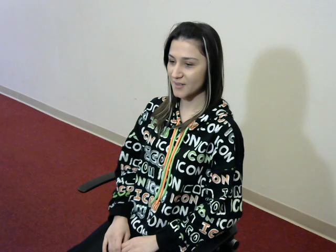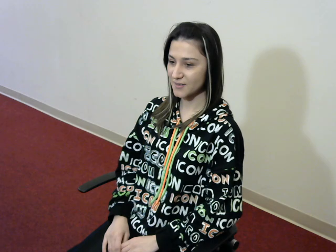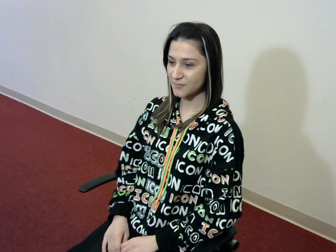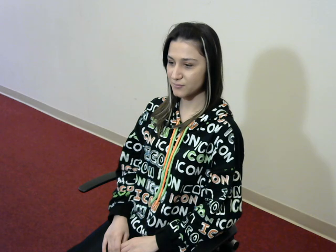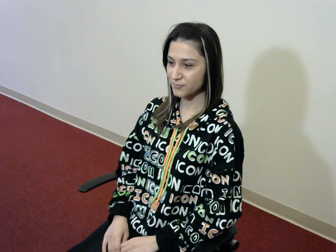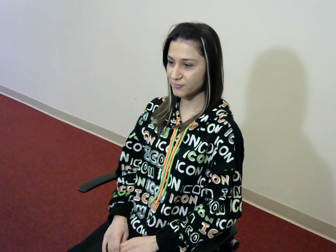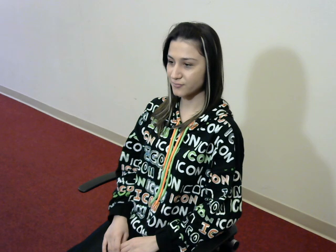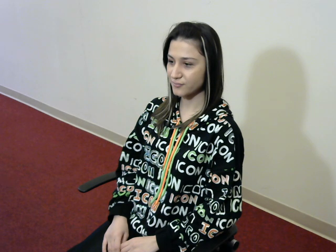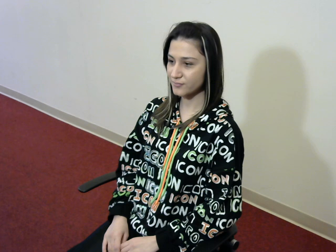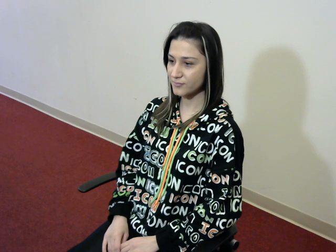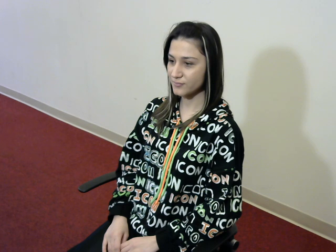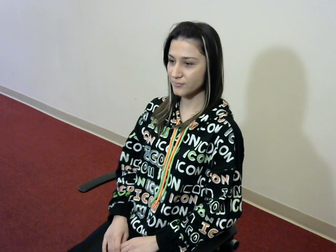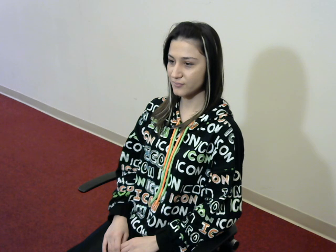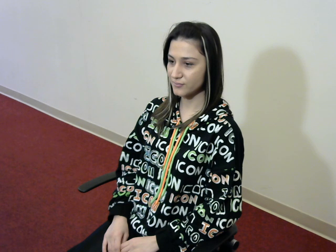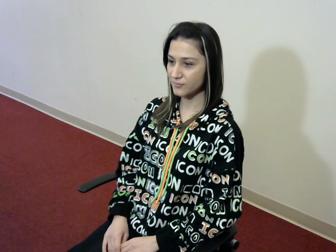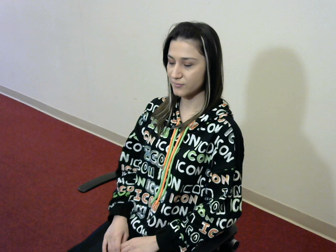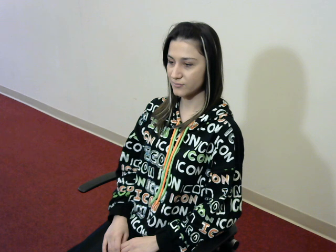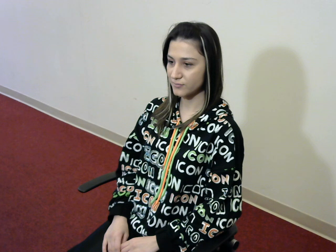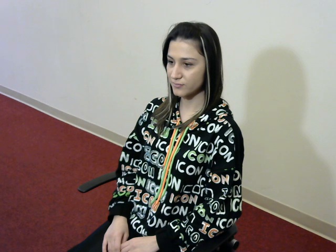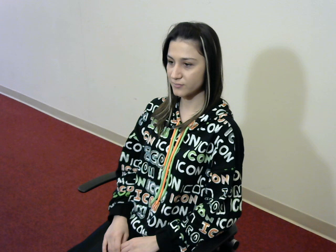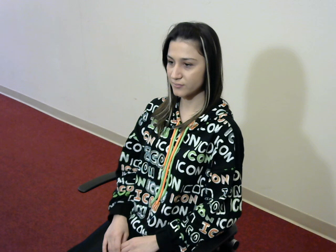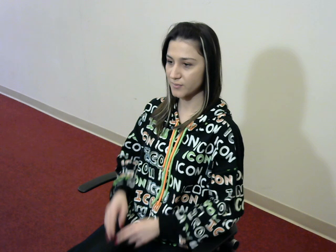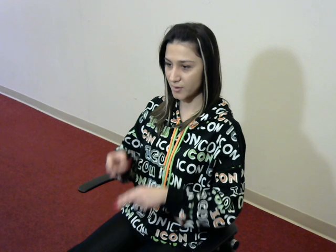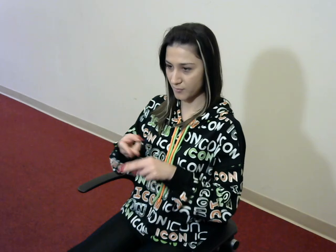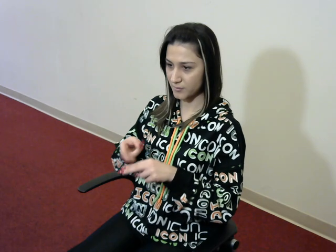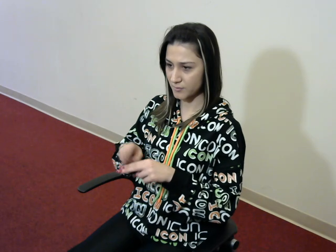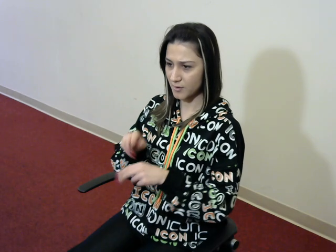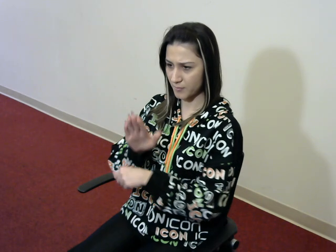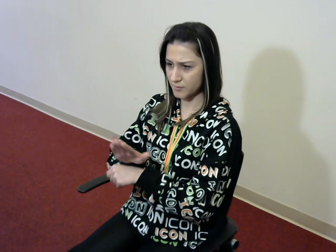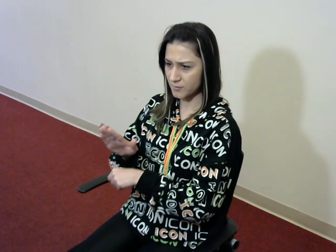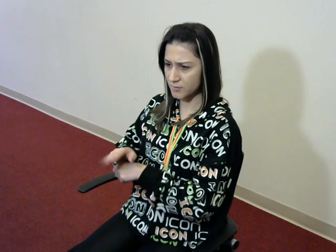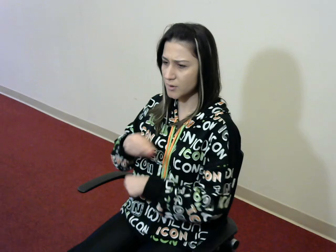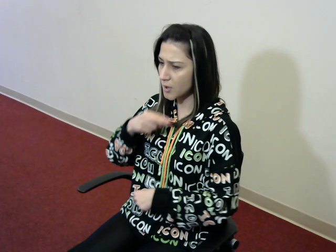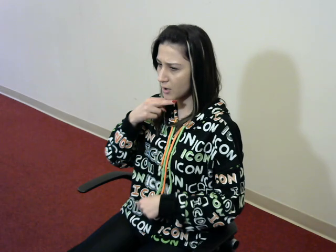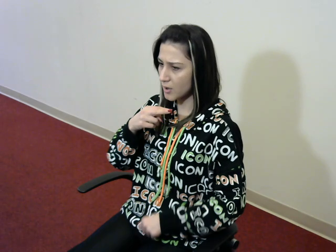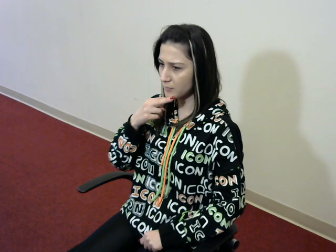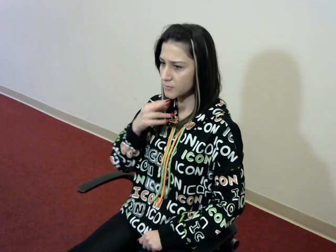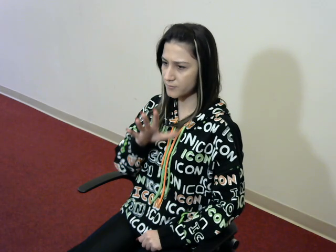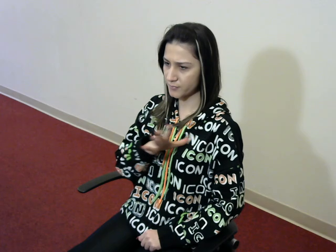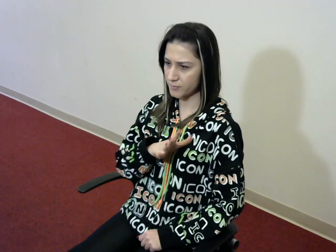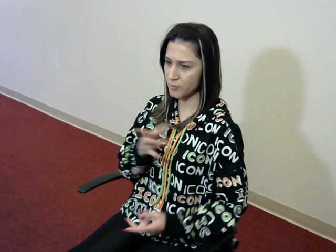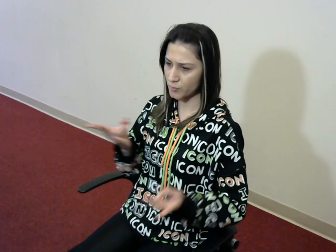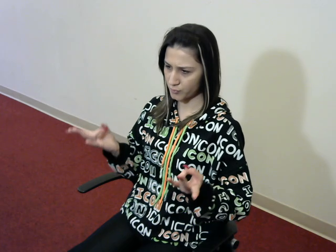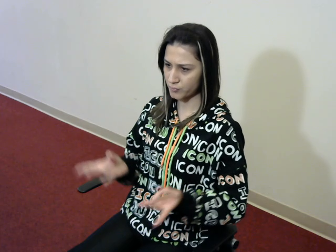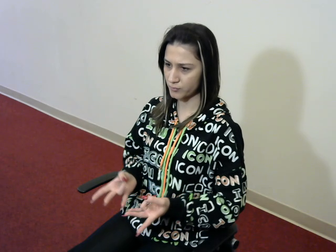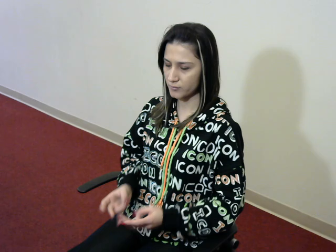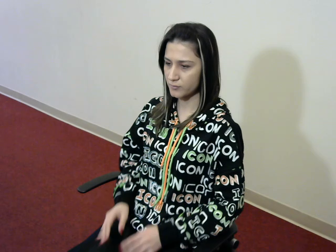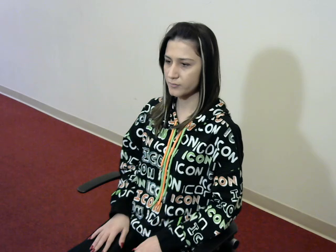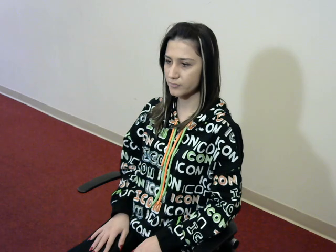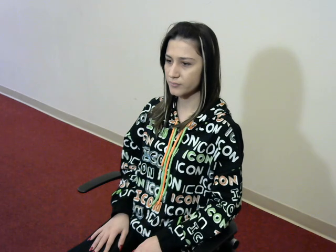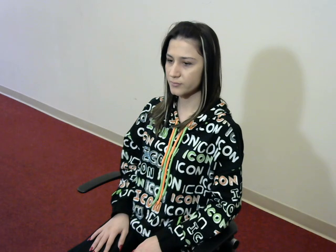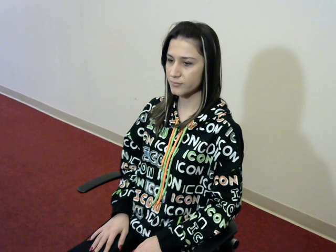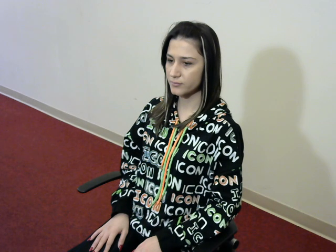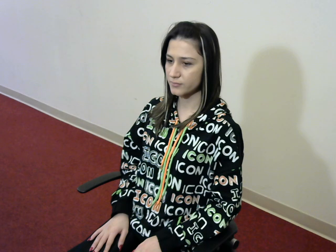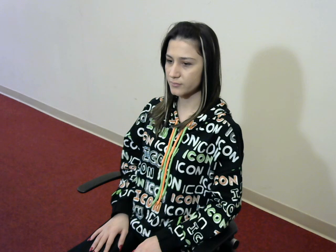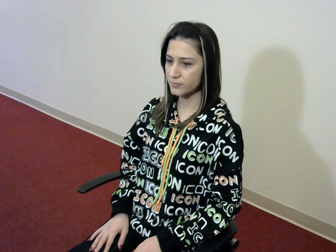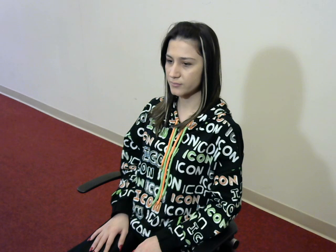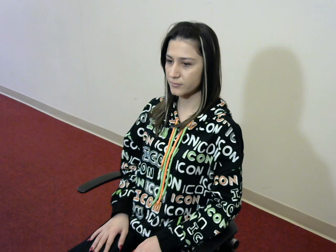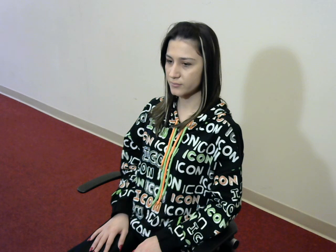Bu tapşırıqlarda diqqətli olmaq lazımdır